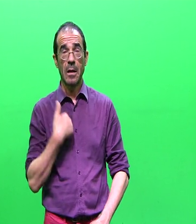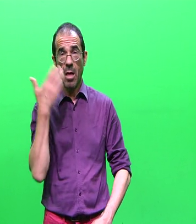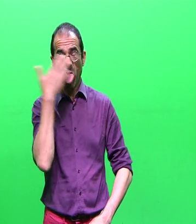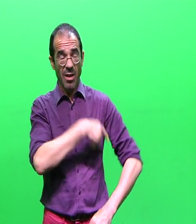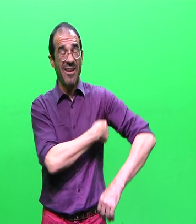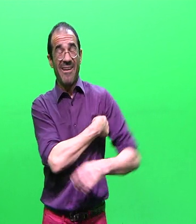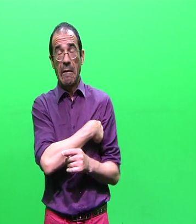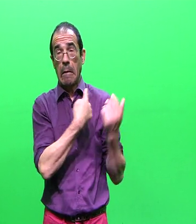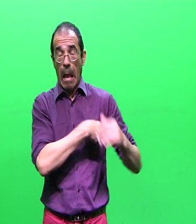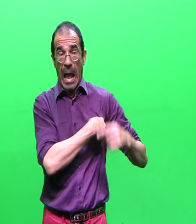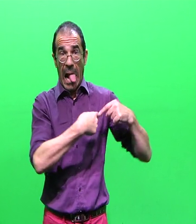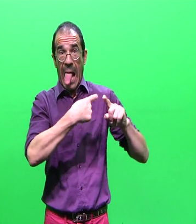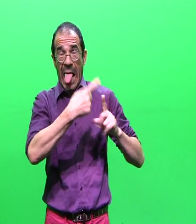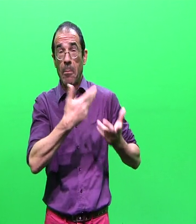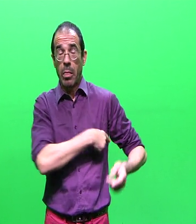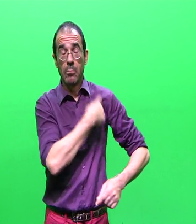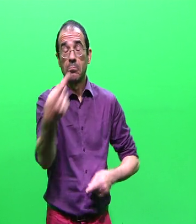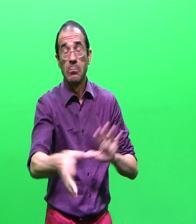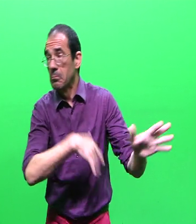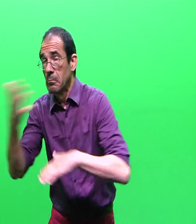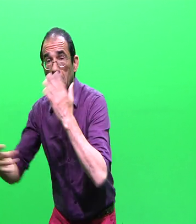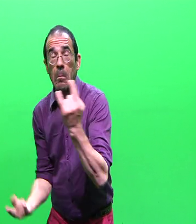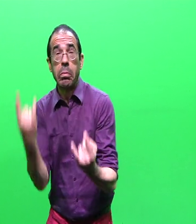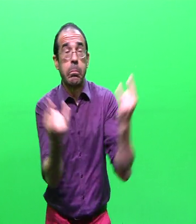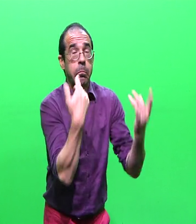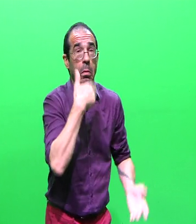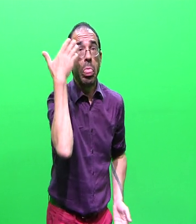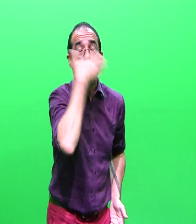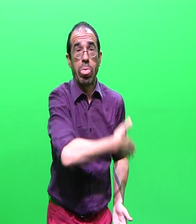Em vaig posar el termòmetre, però em vaig posar a fer altres coses i no me'n vaig adonar que m'estava prenent la temperatura.